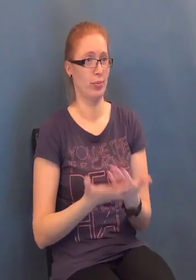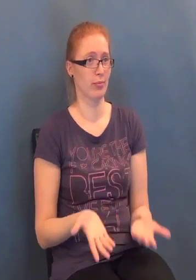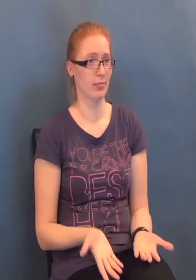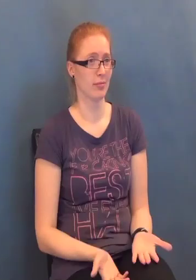Bierze ślub.